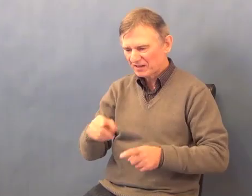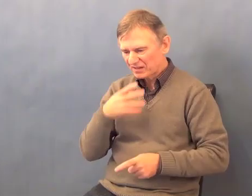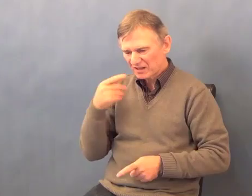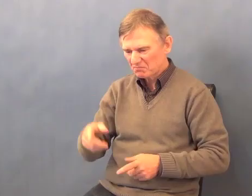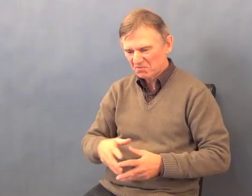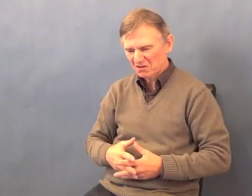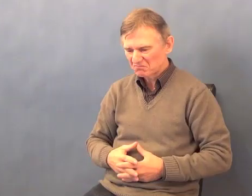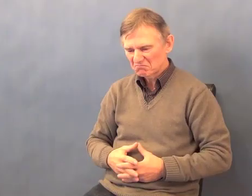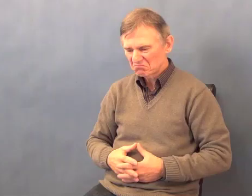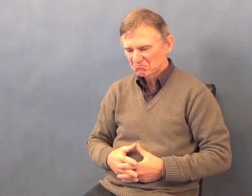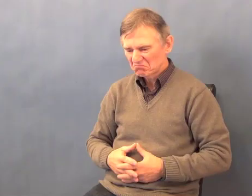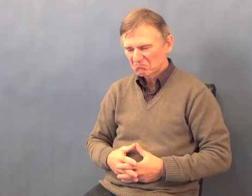Nie ma takiego znaku.